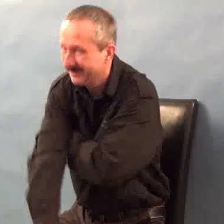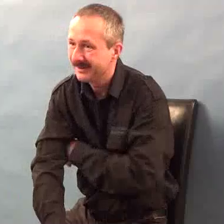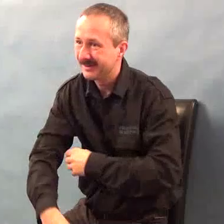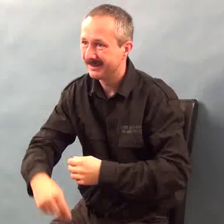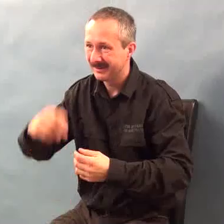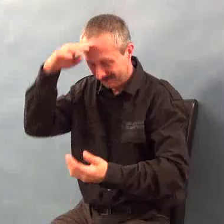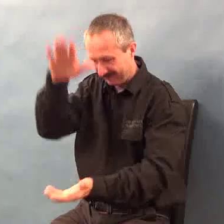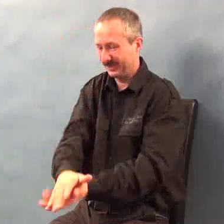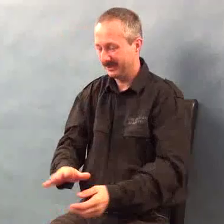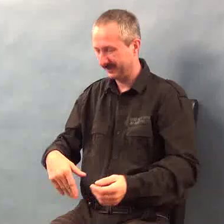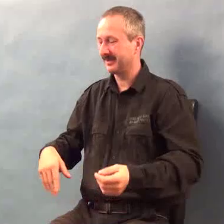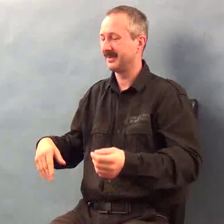Słoik na jego głowie rozbił się o ziemię.